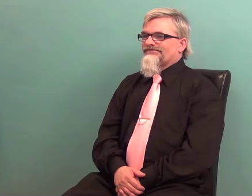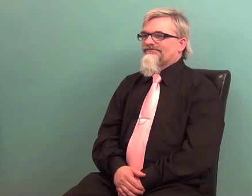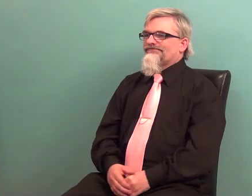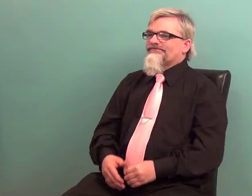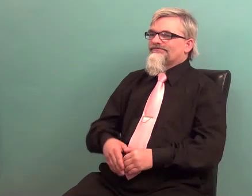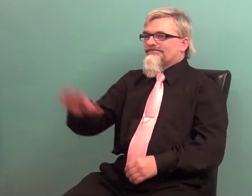Hej!